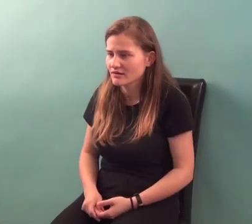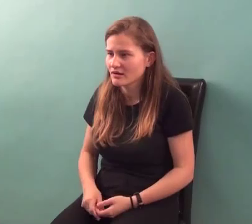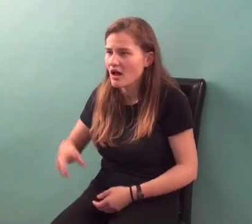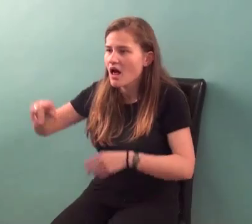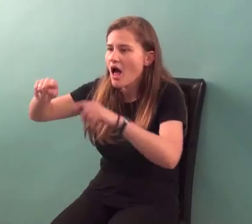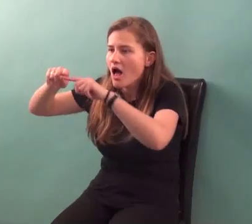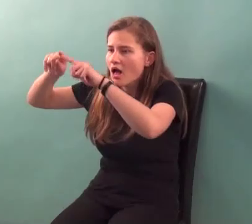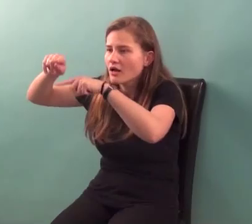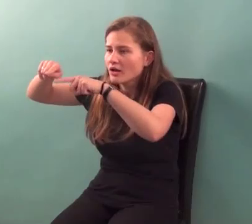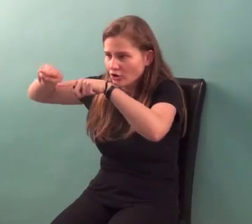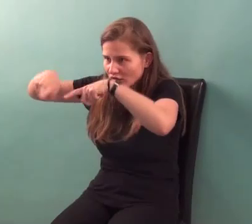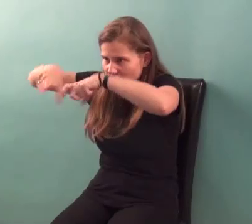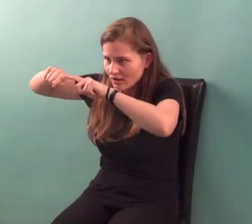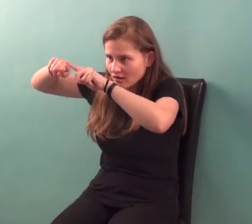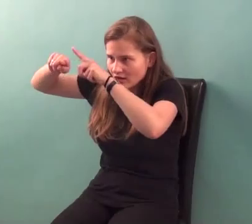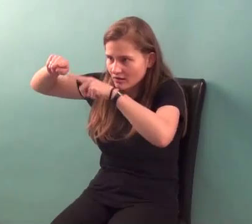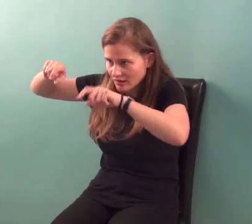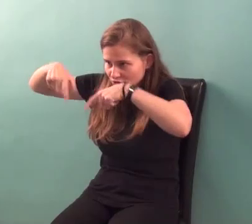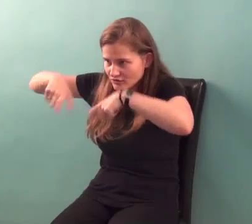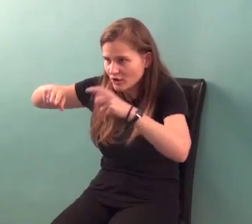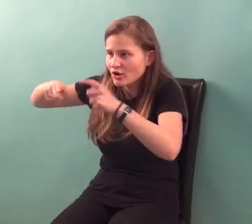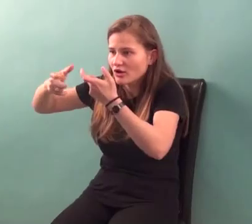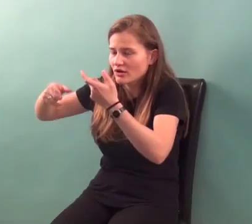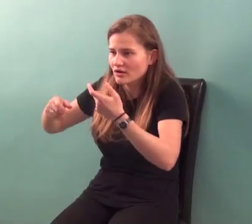Pokazany kształt to oznacza, że to jest krzesło tak?